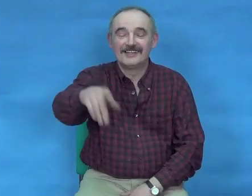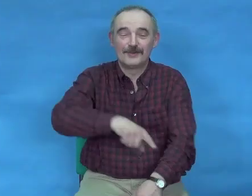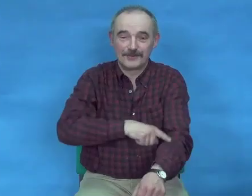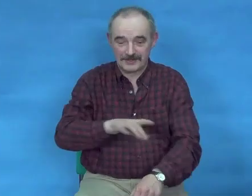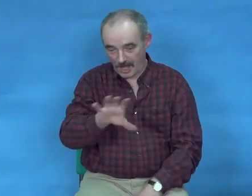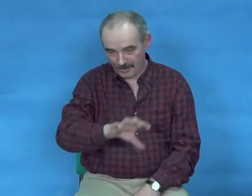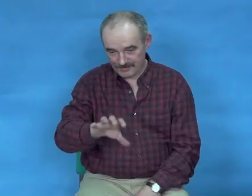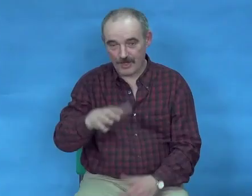Długo oglądałem.